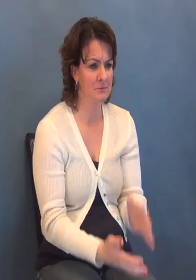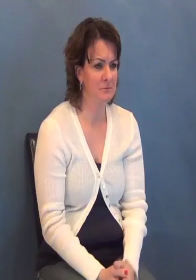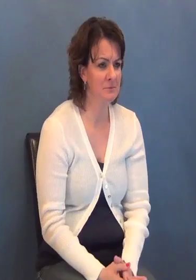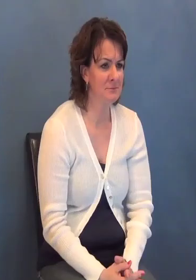Zdążę.